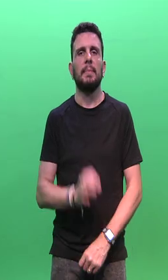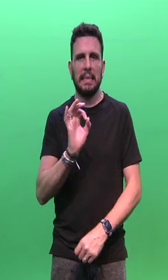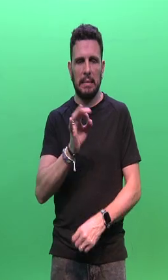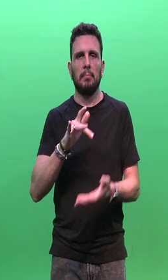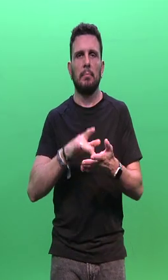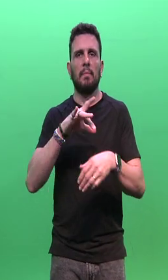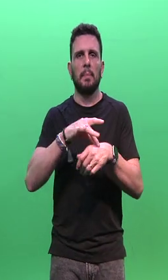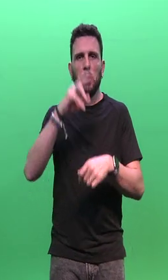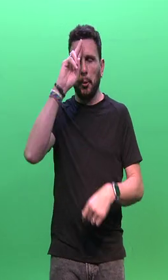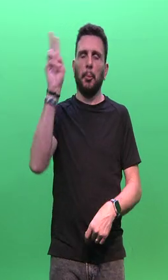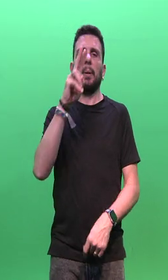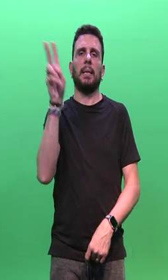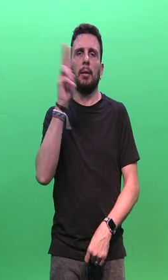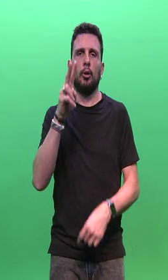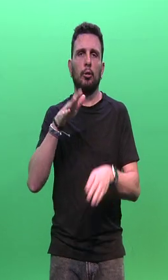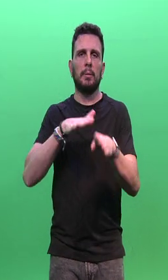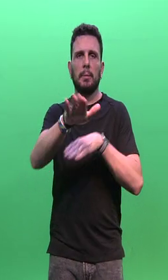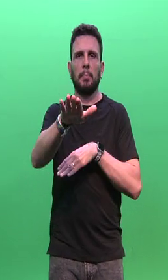Sí, tinc vertigen crònic.